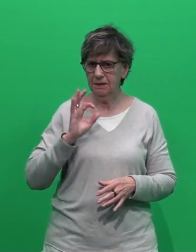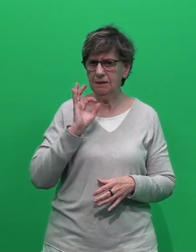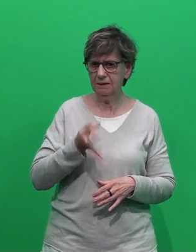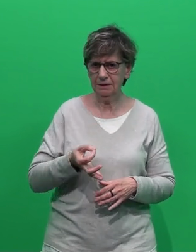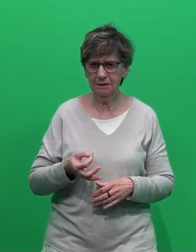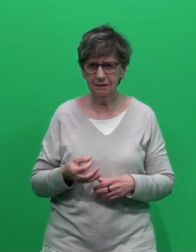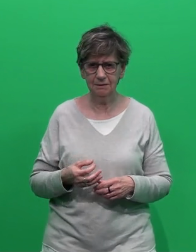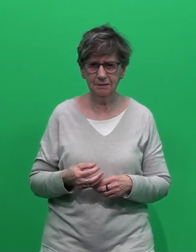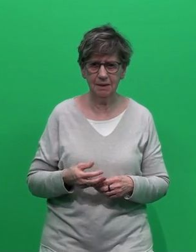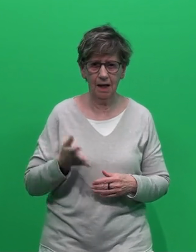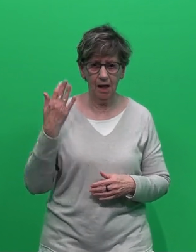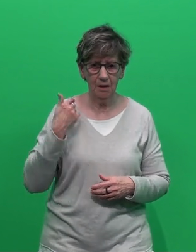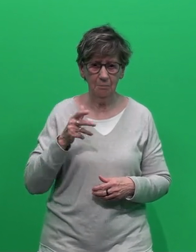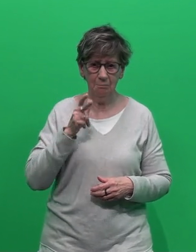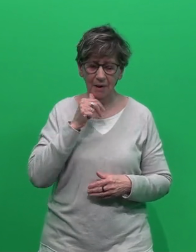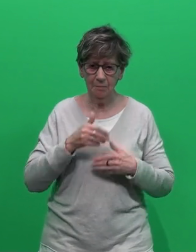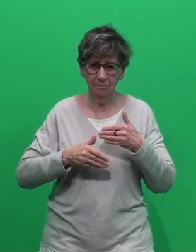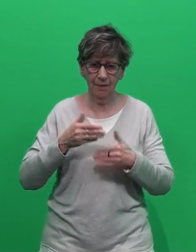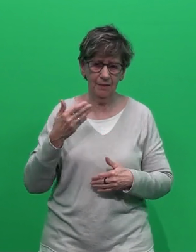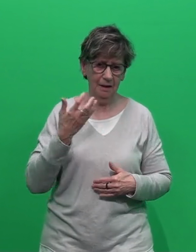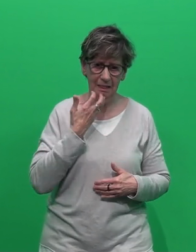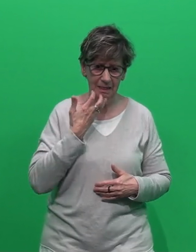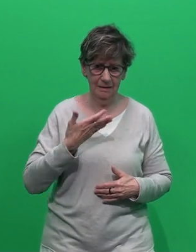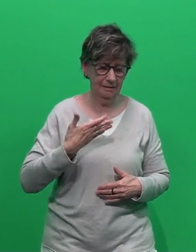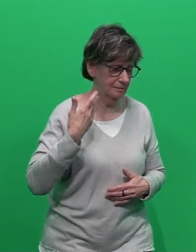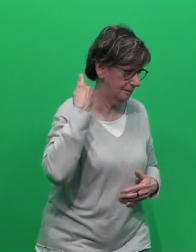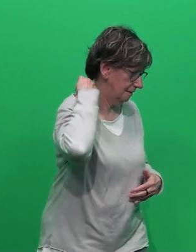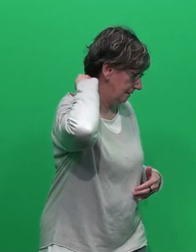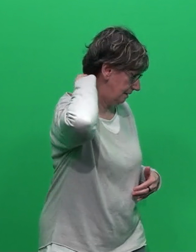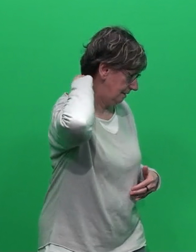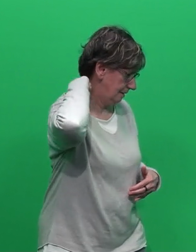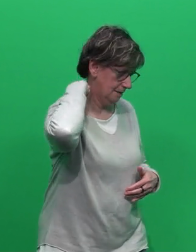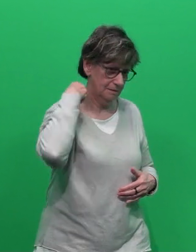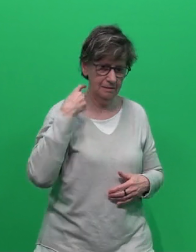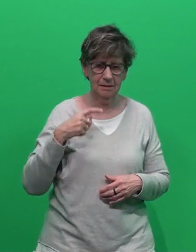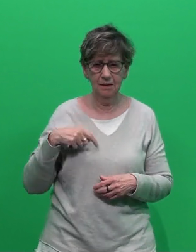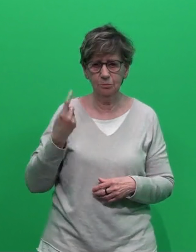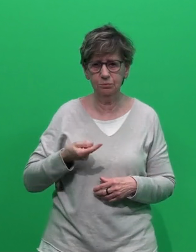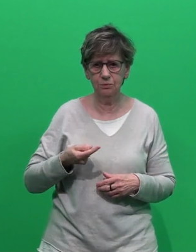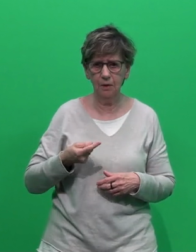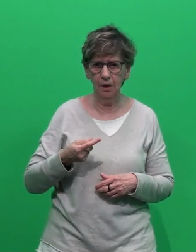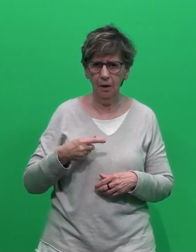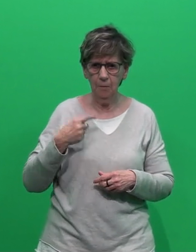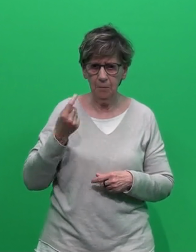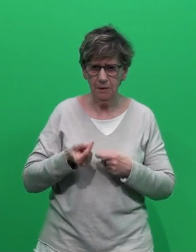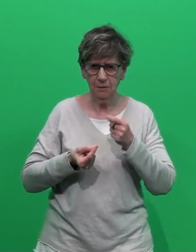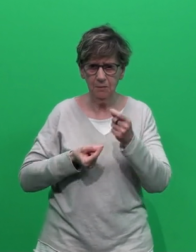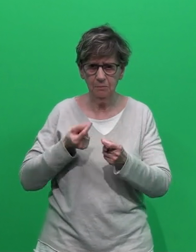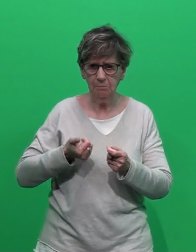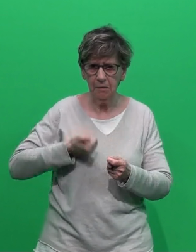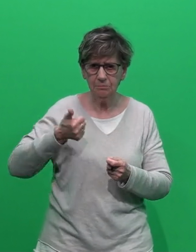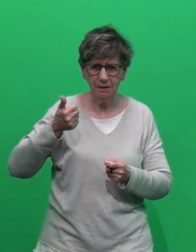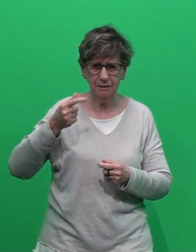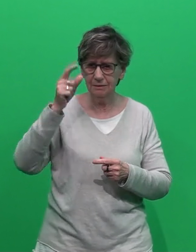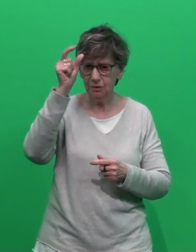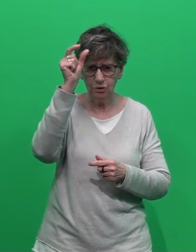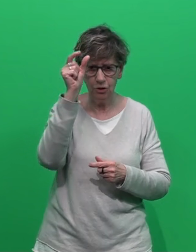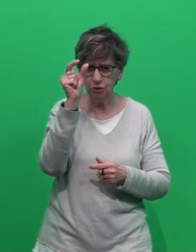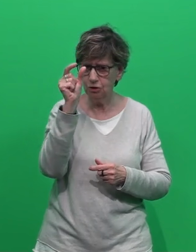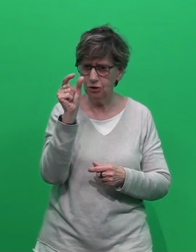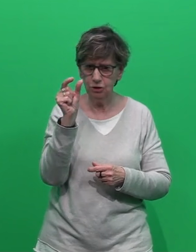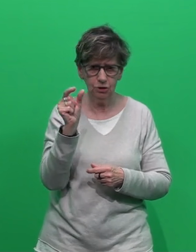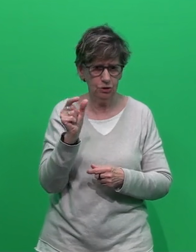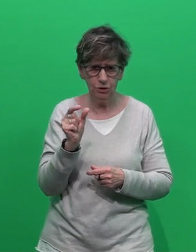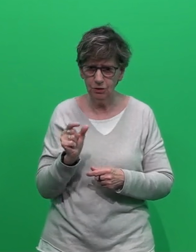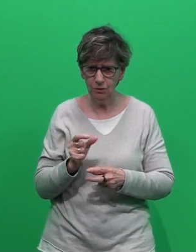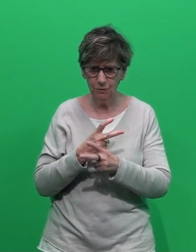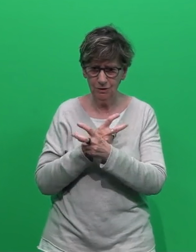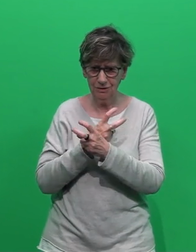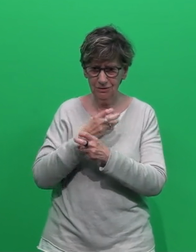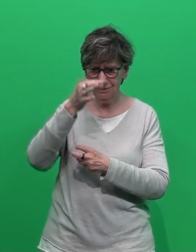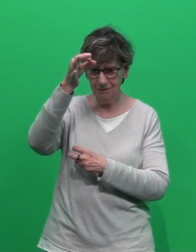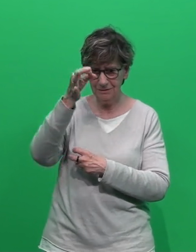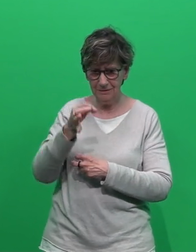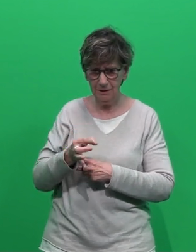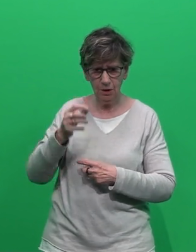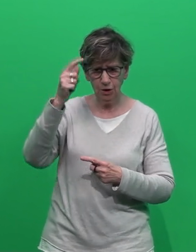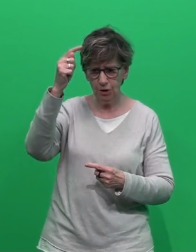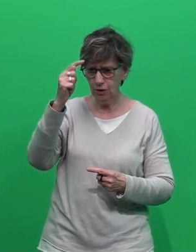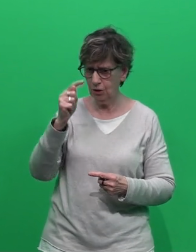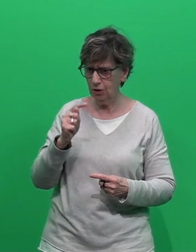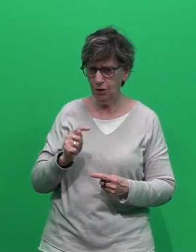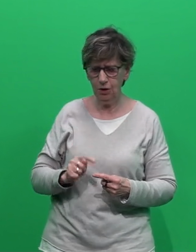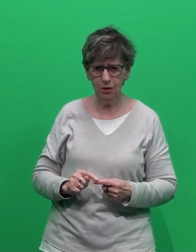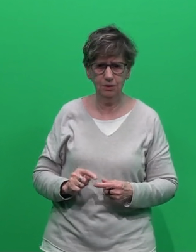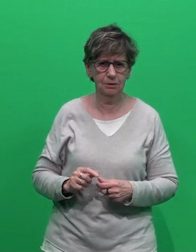Sí, ahir em va començar a fer una mica de mal al clatell i després mica en mica el dolor es va estendre per tota la columna.